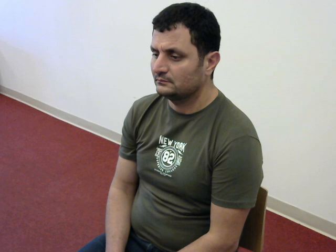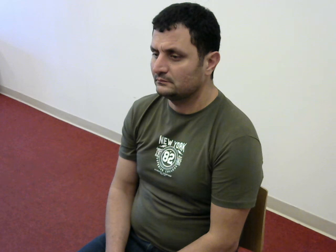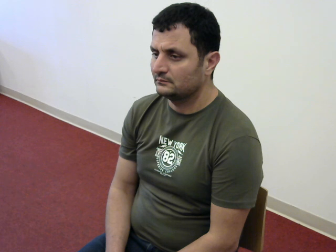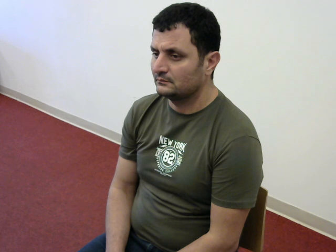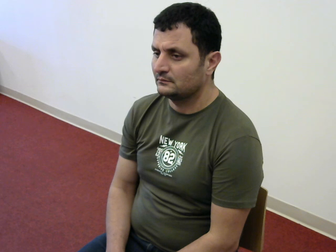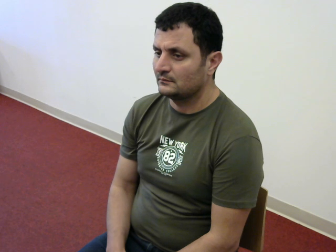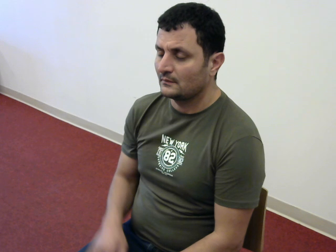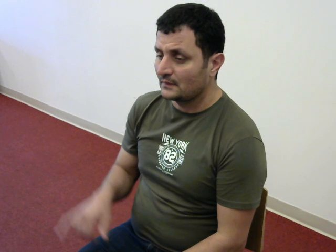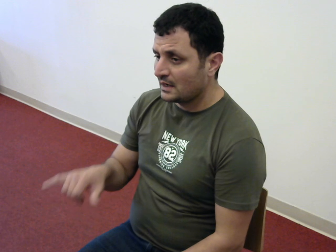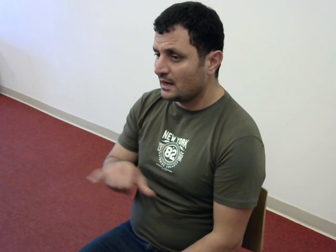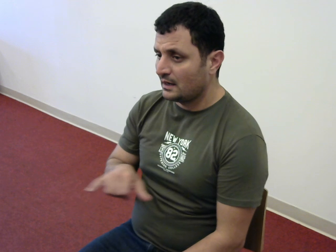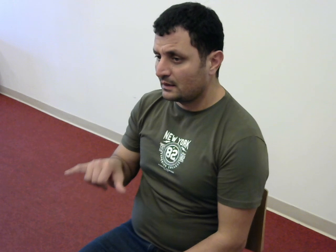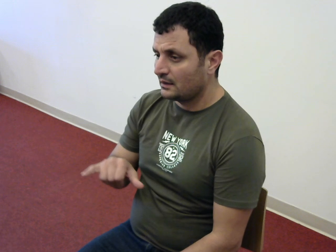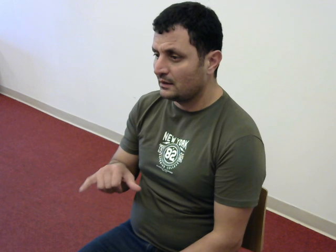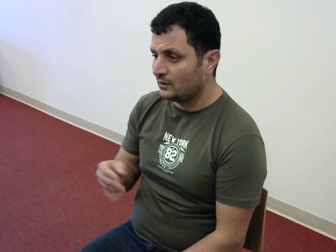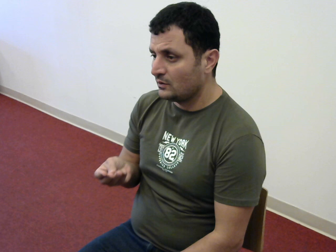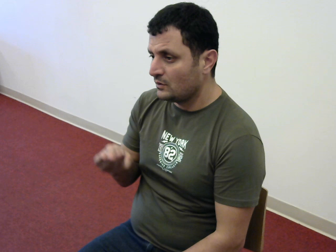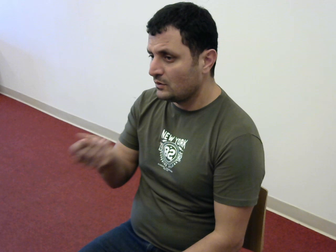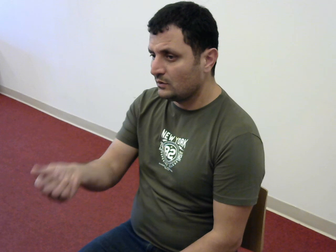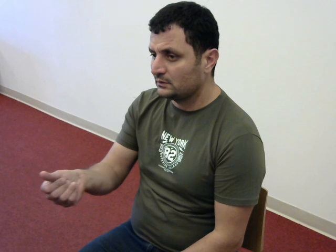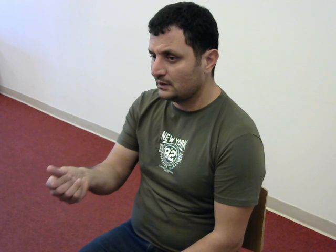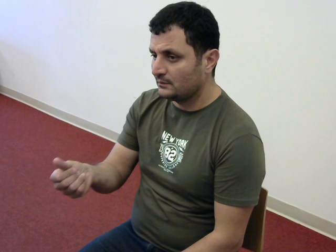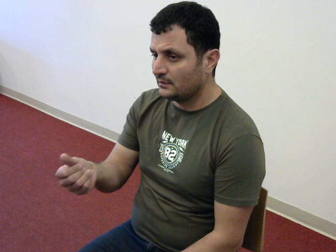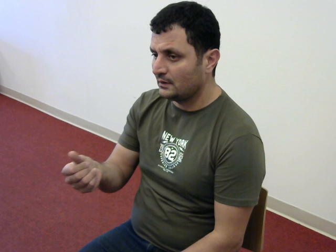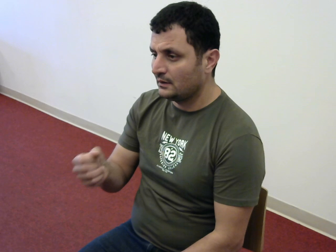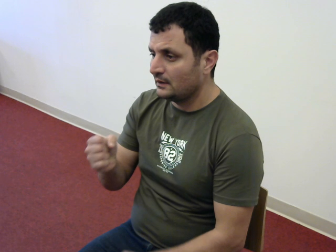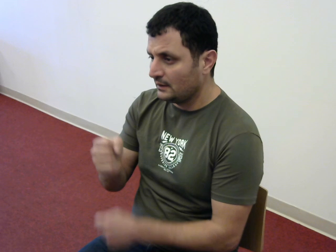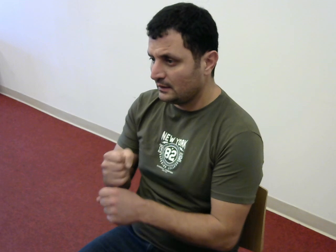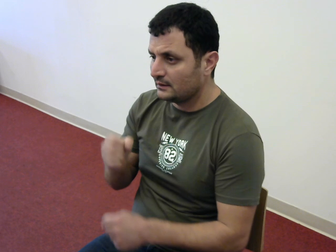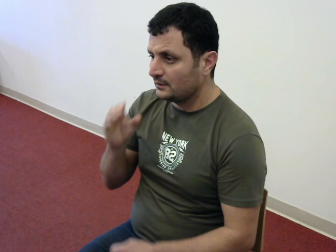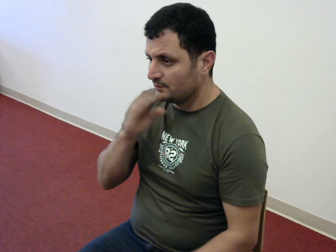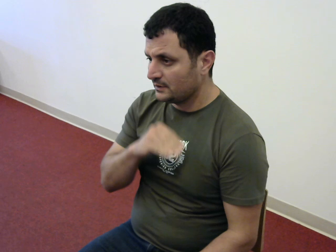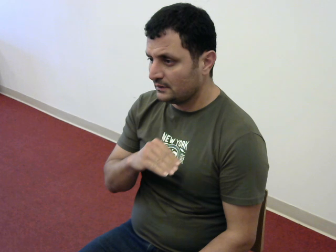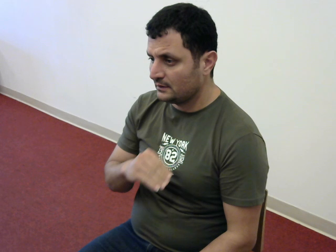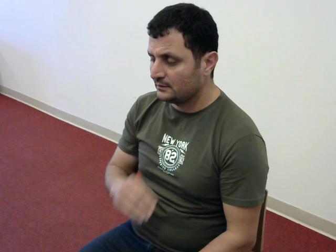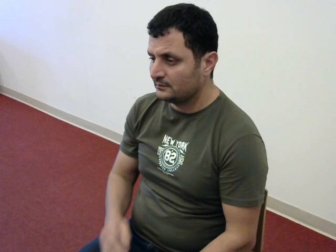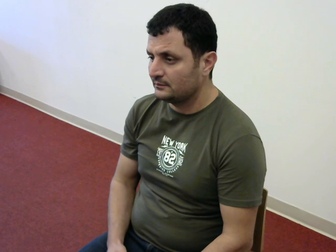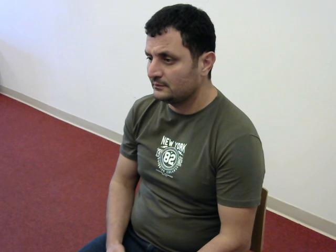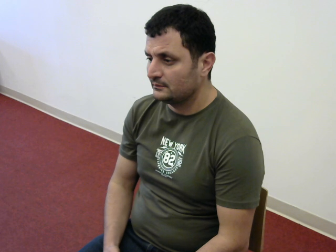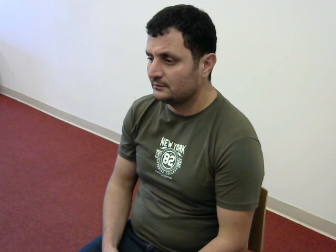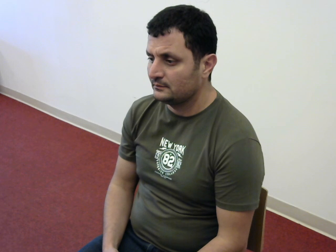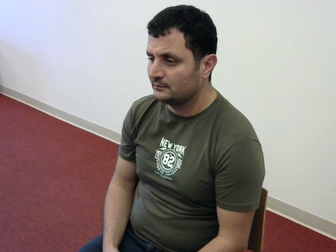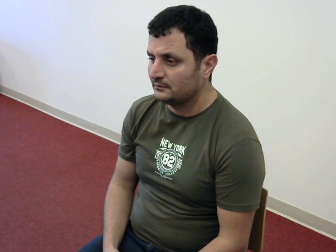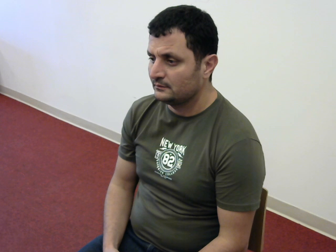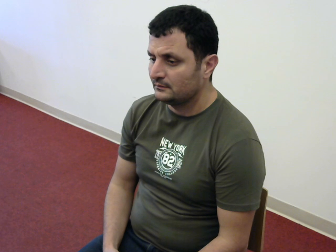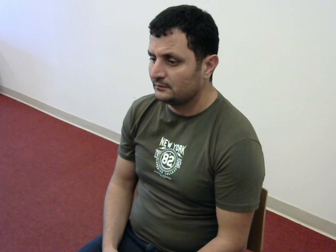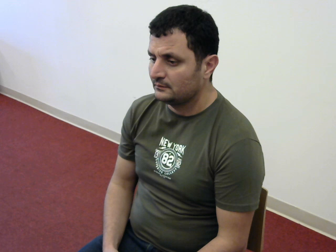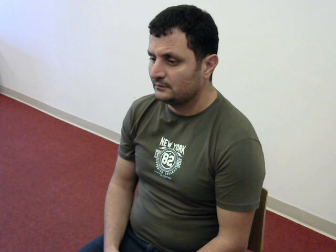Harda ödəniş edə bilərəm?